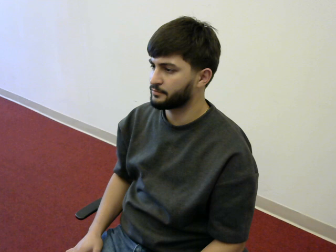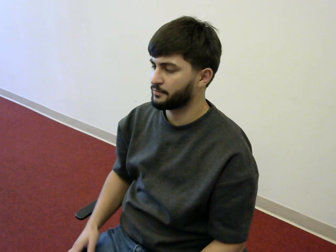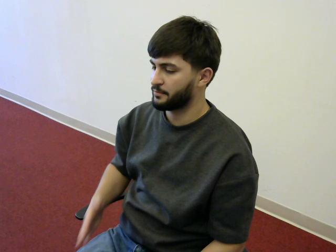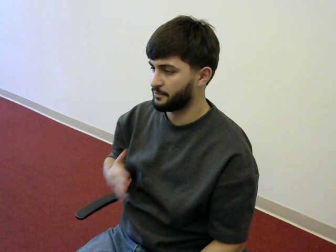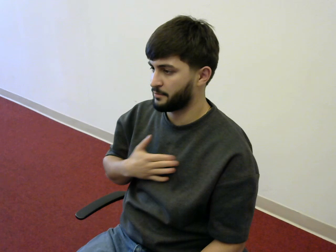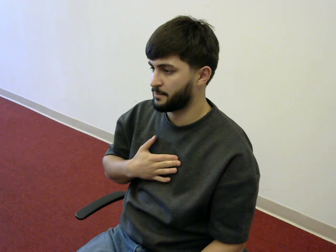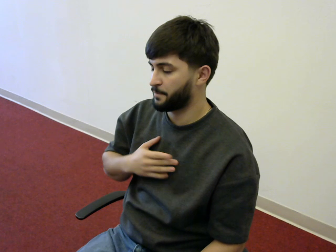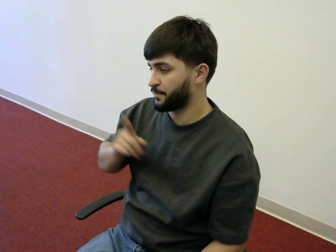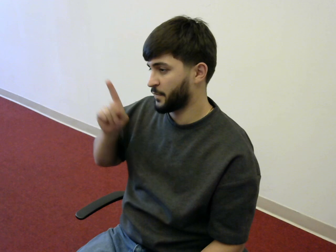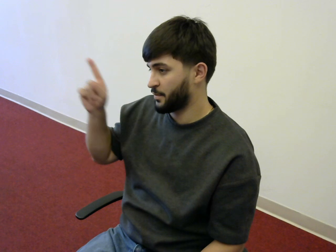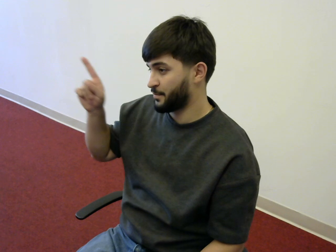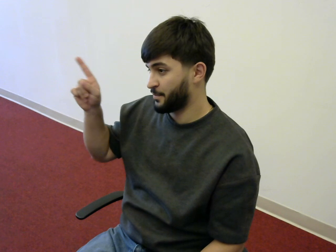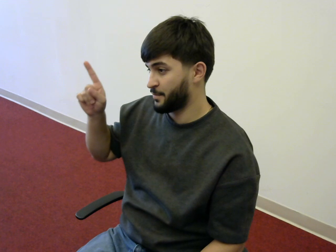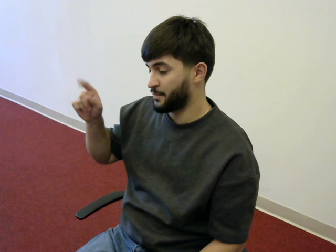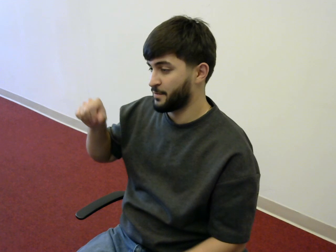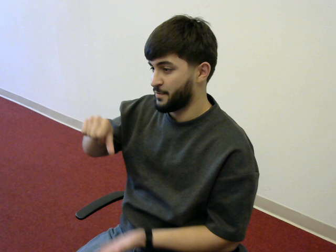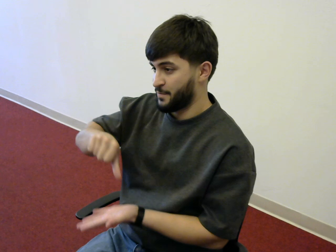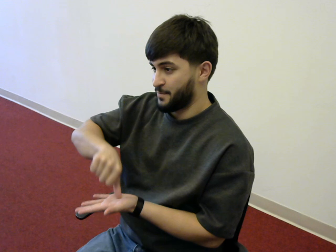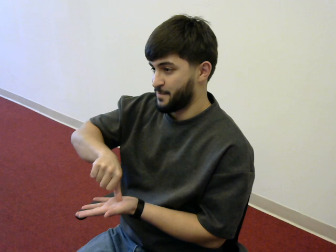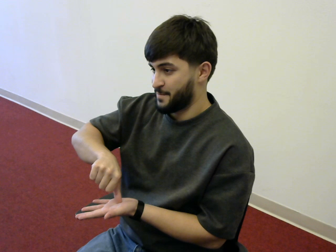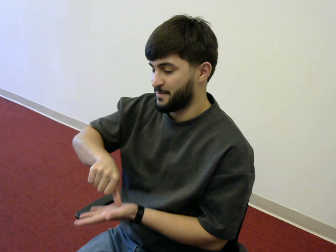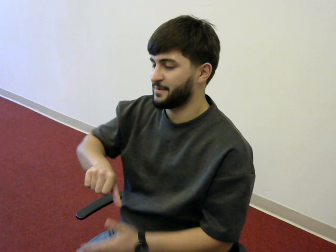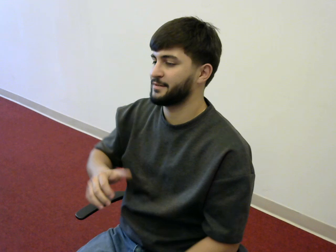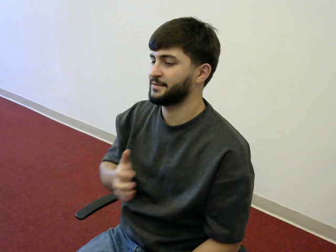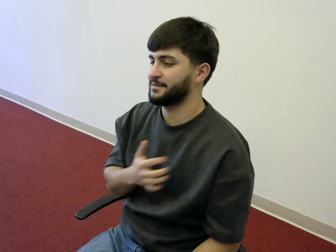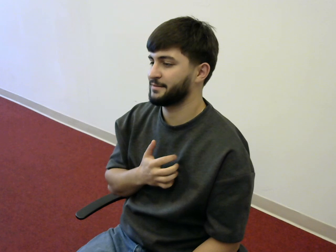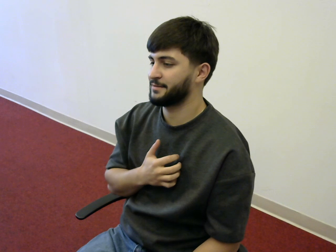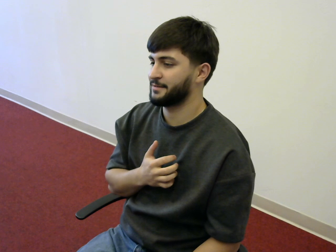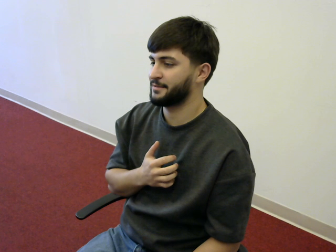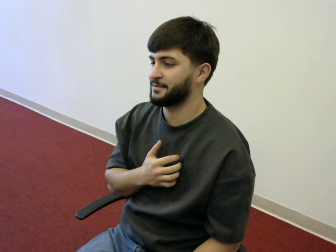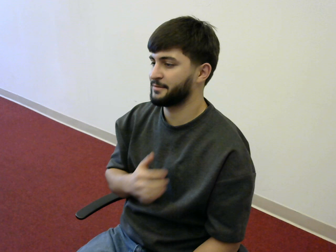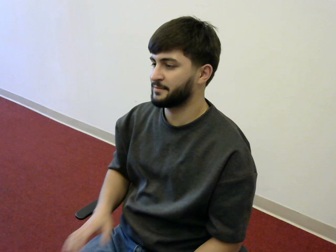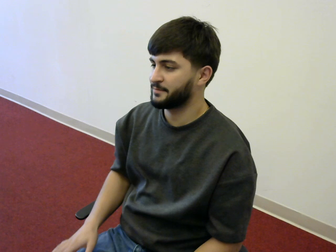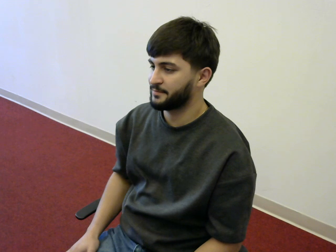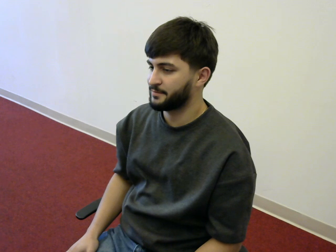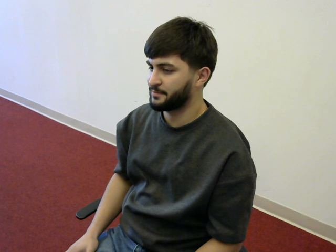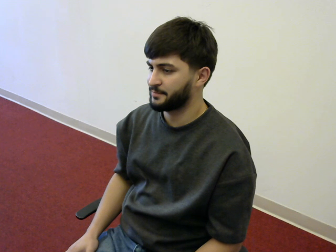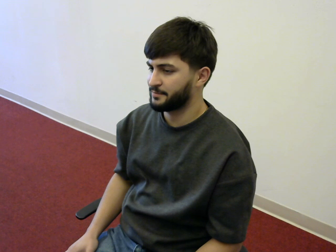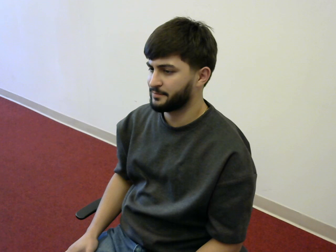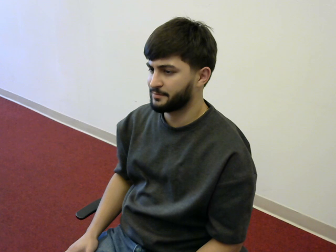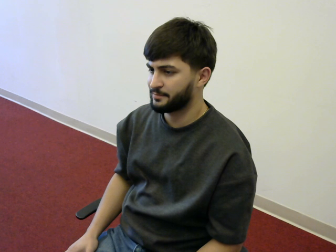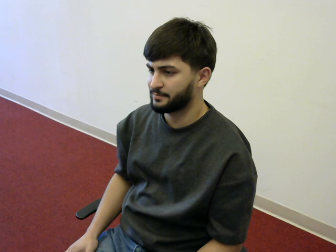Mən orda olmaq istəyərdim